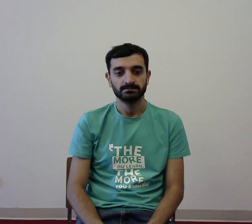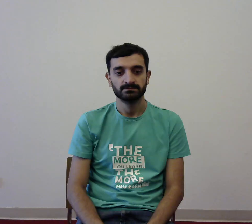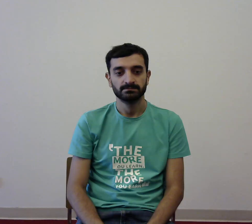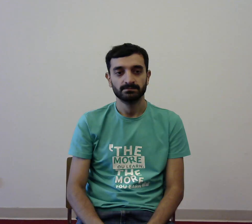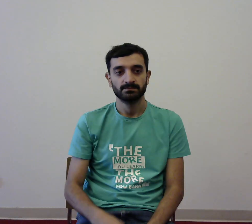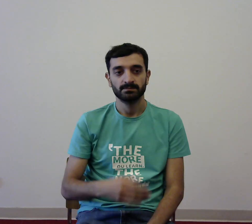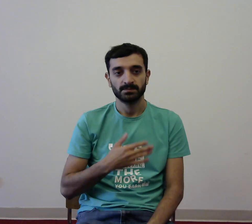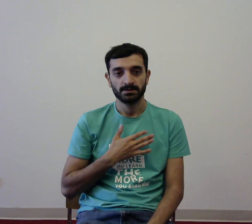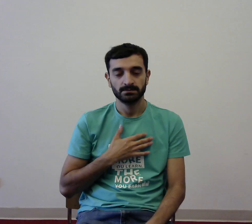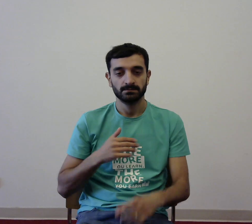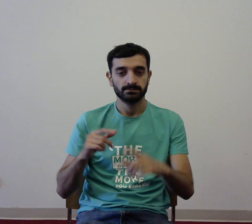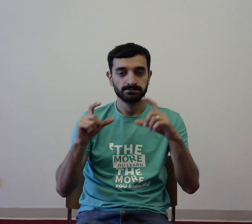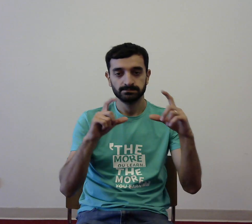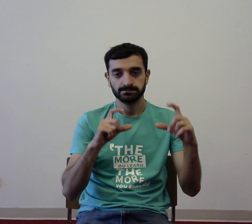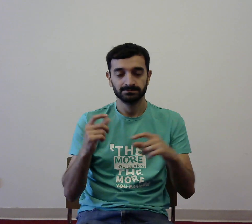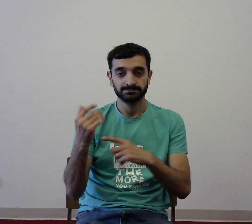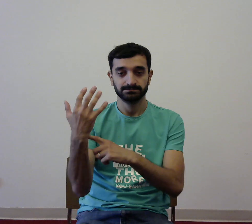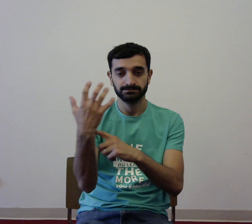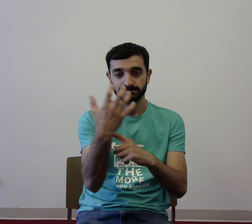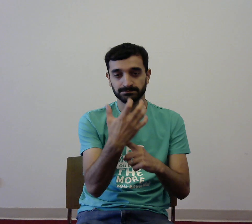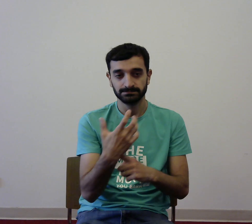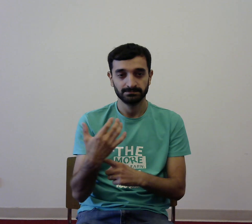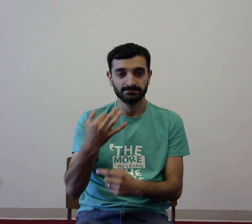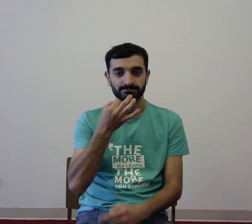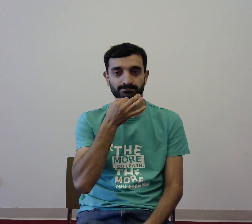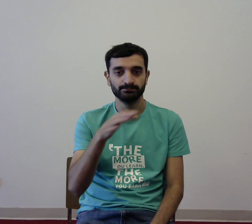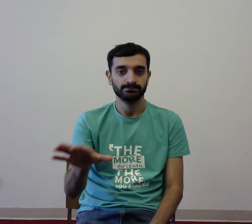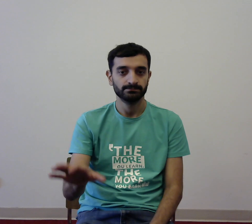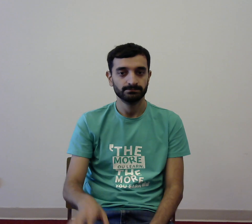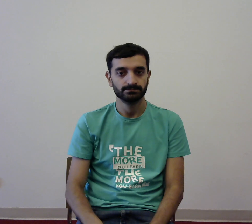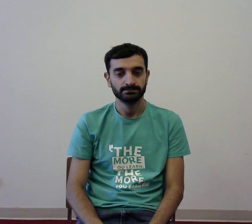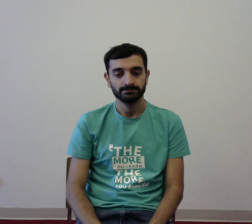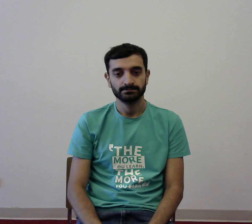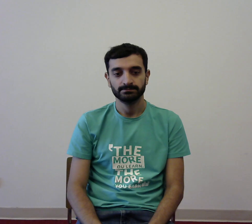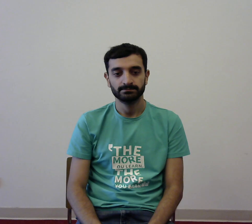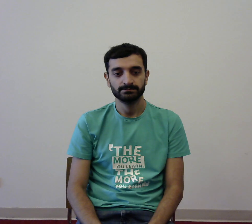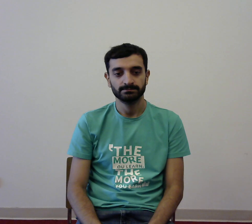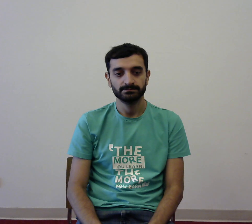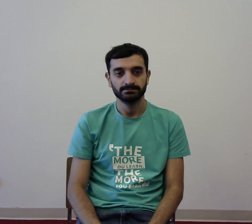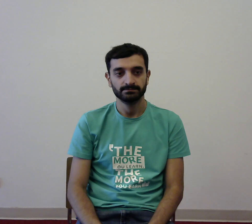Mənim şəkil çəkdirməkdən xoşum gəlir